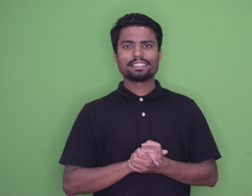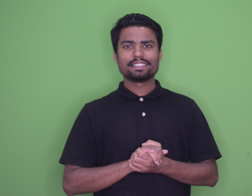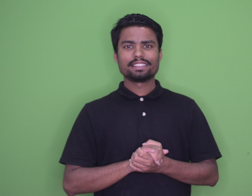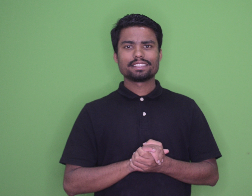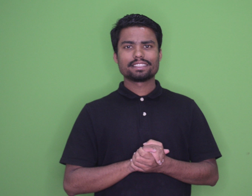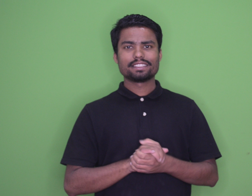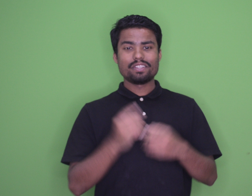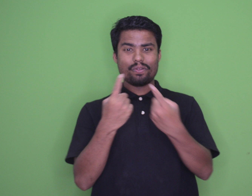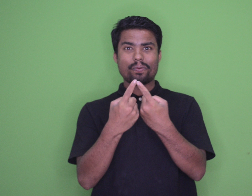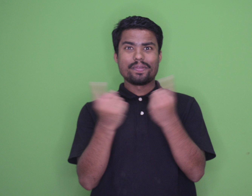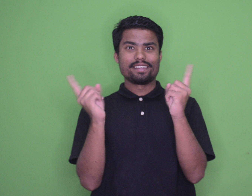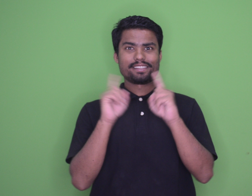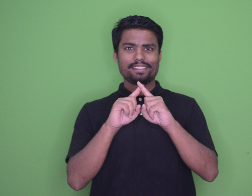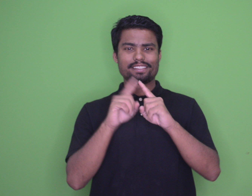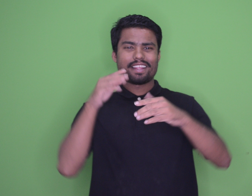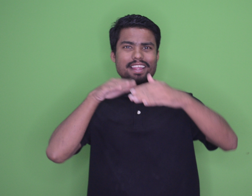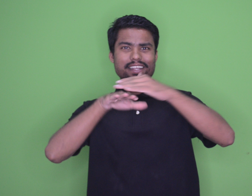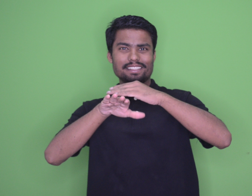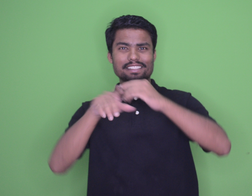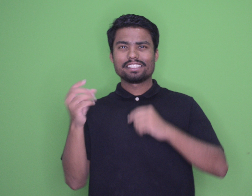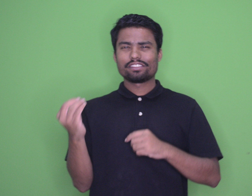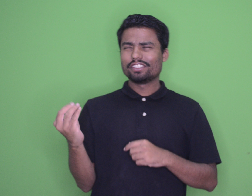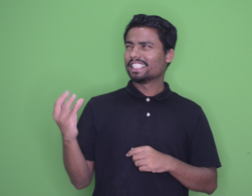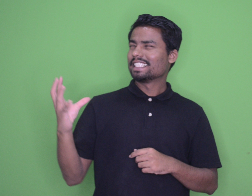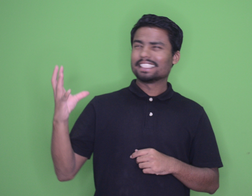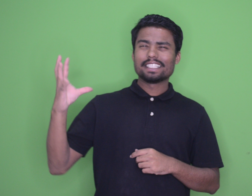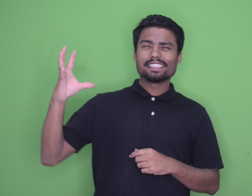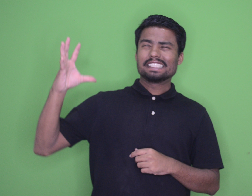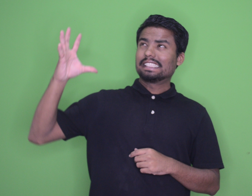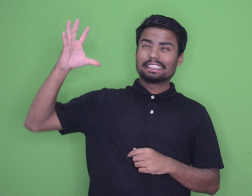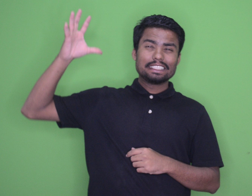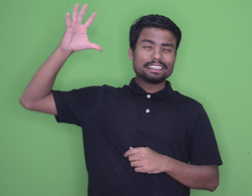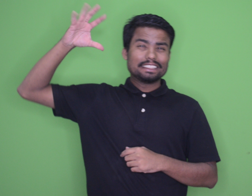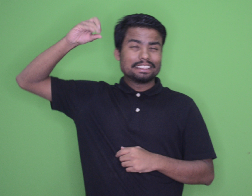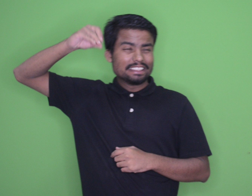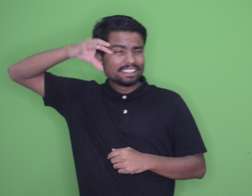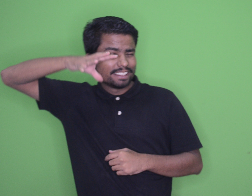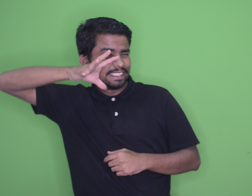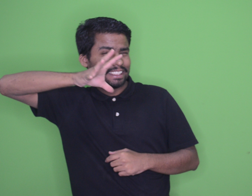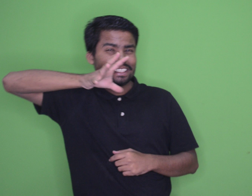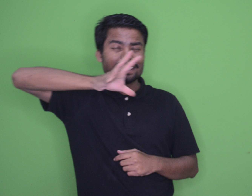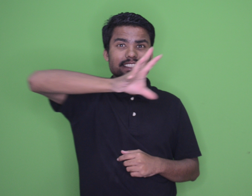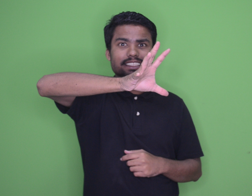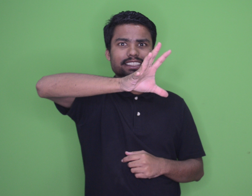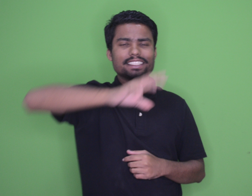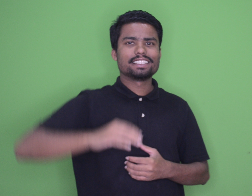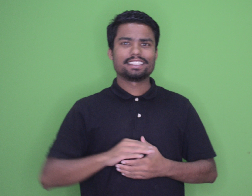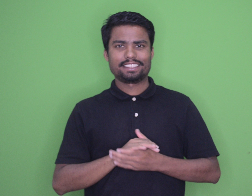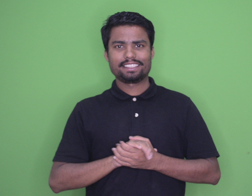there is sun light in room